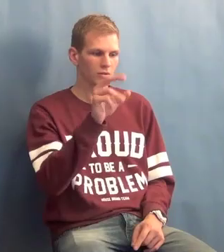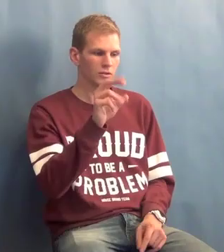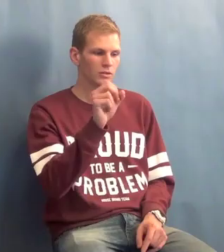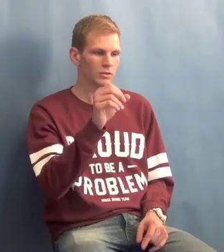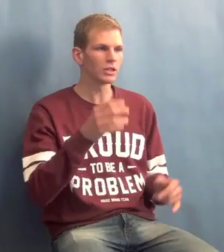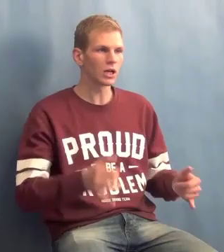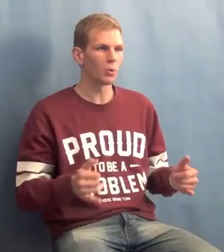Tak, tak.